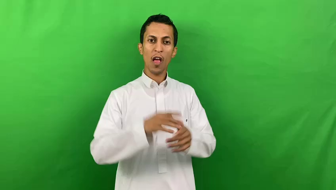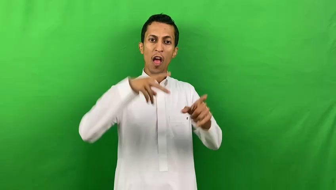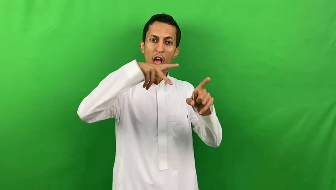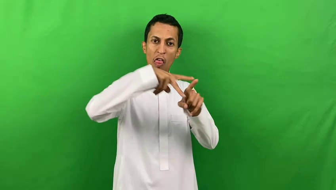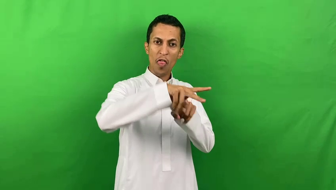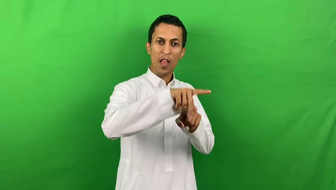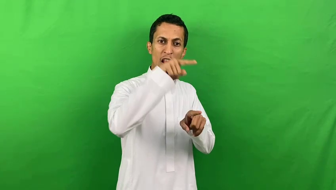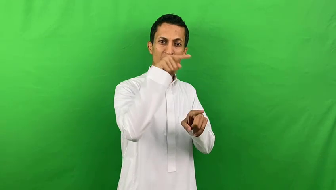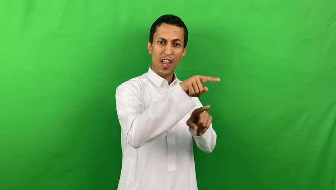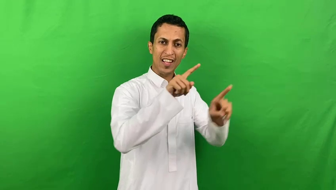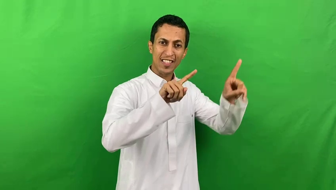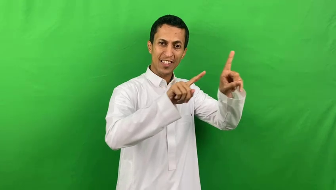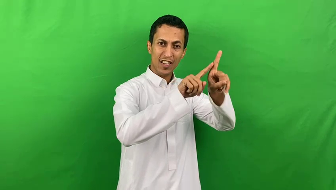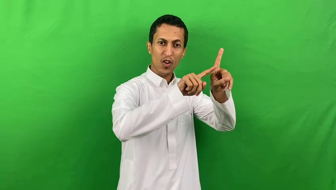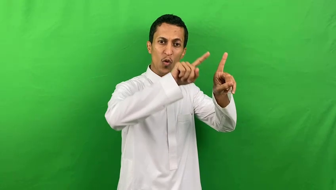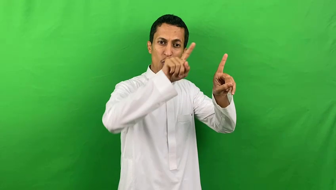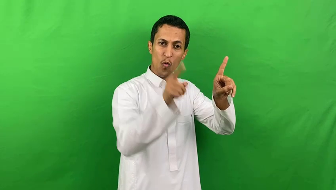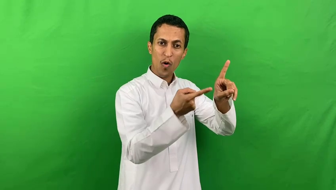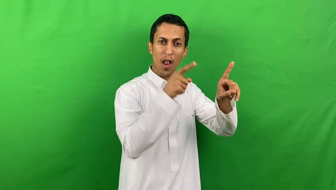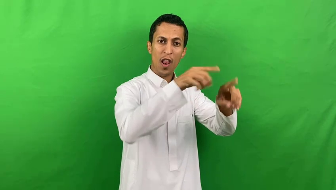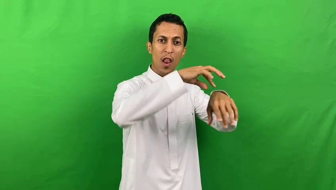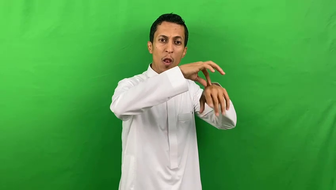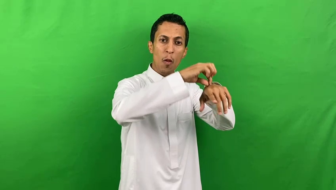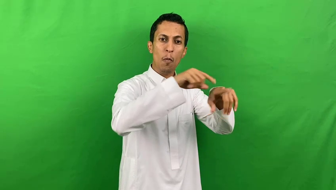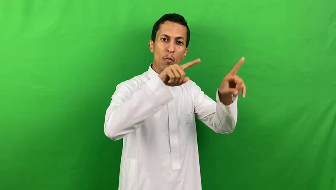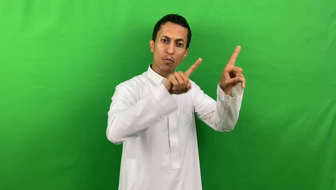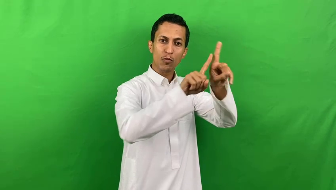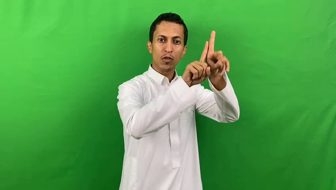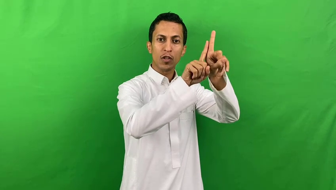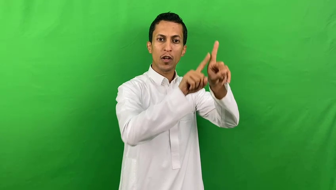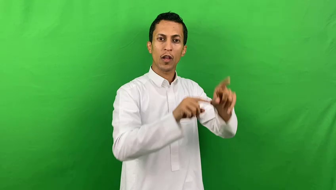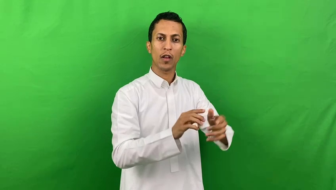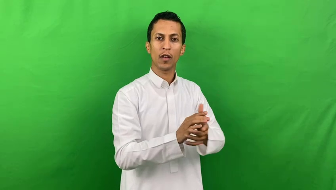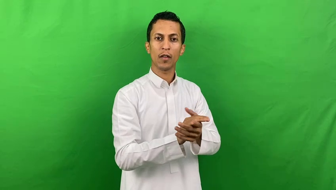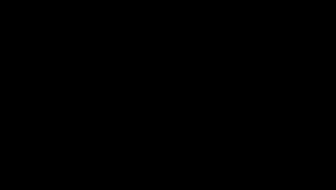أذل الشرك والمشركين